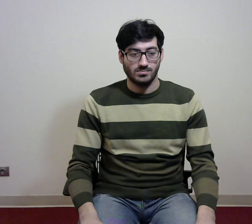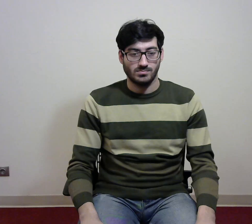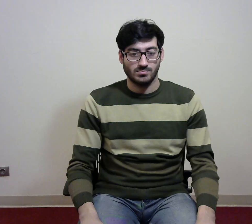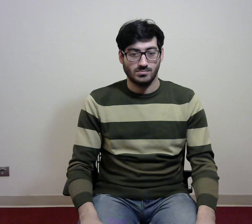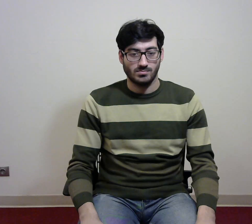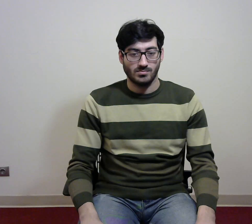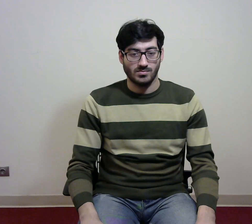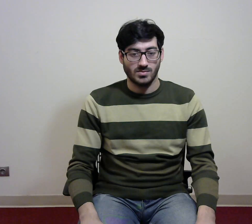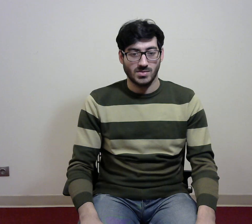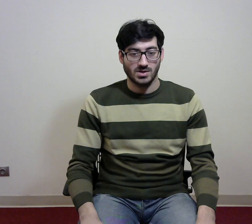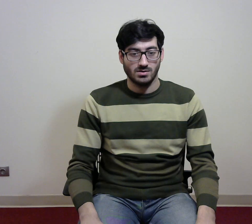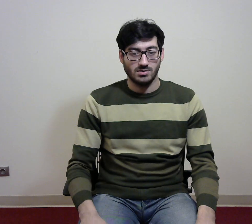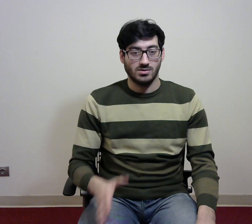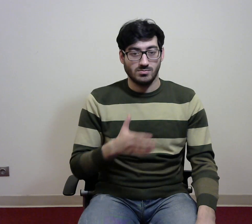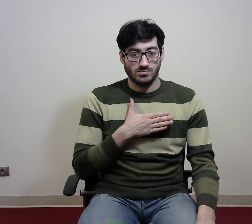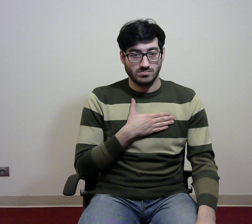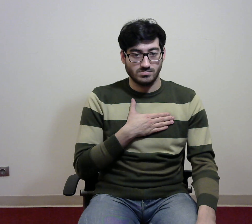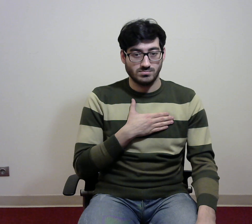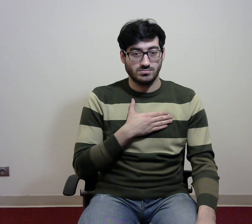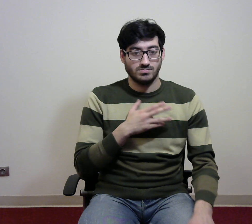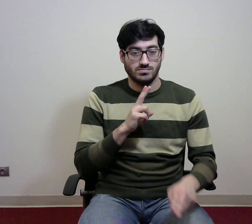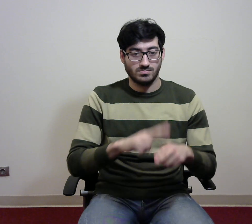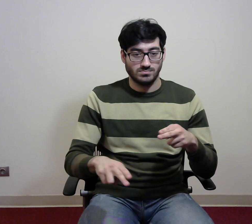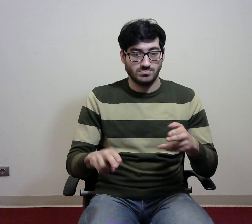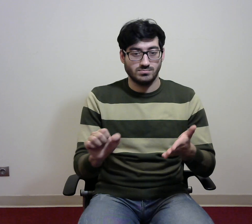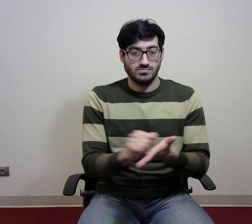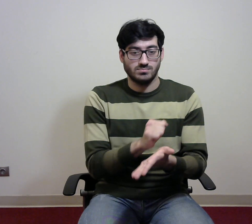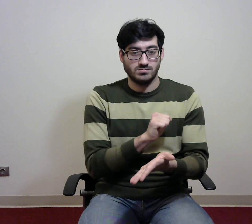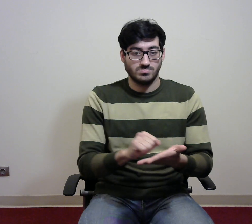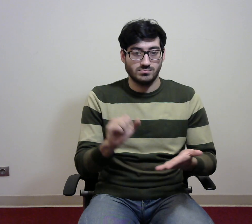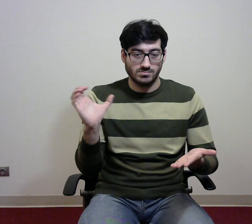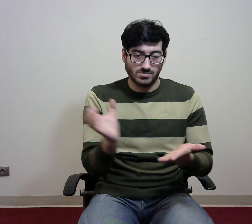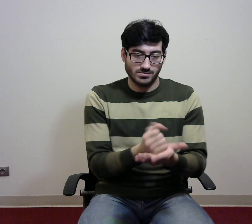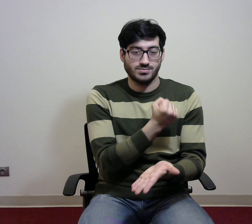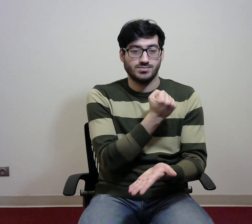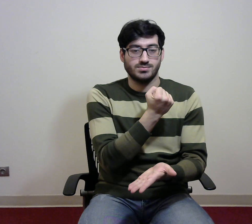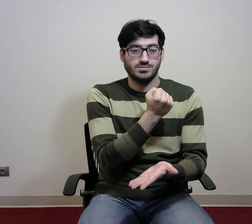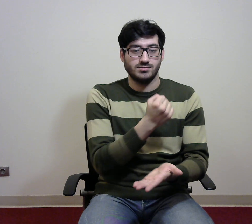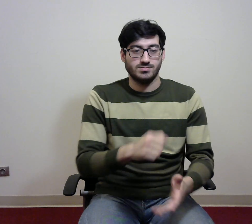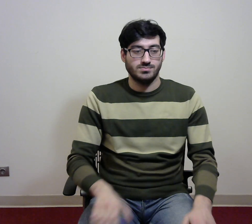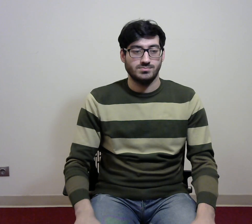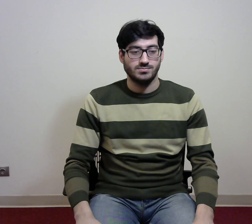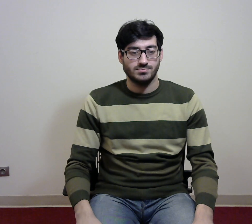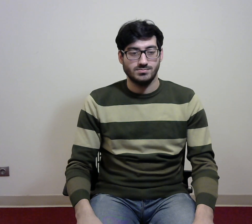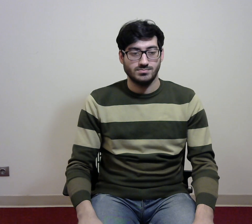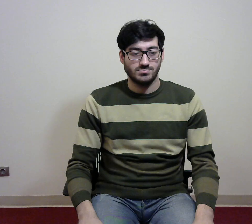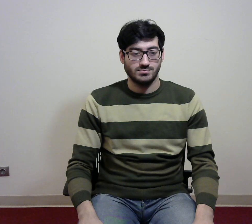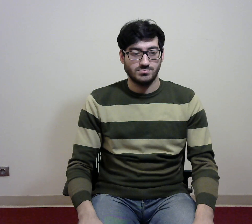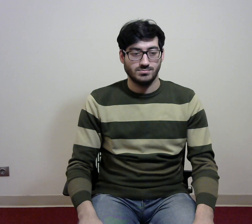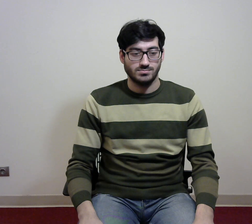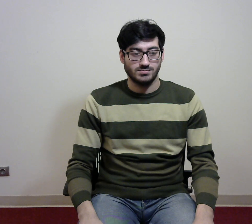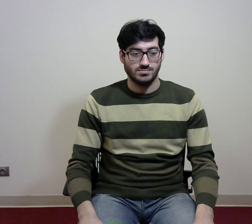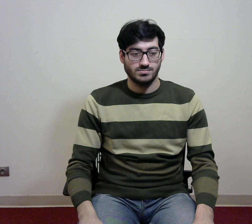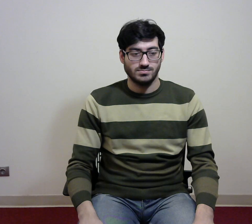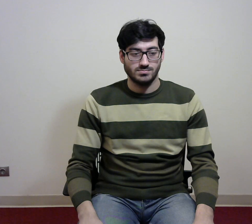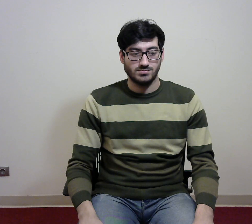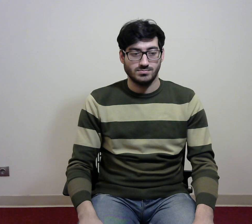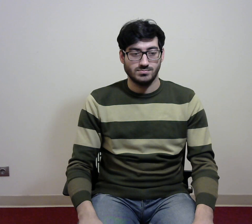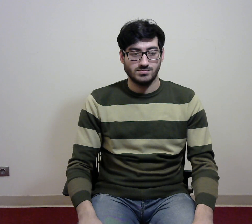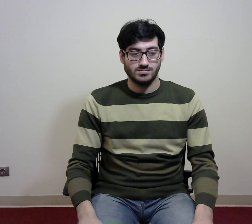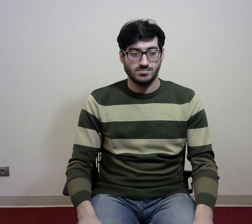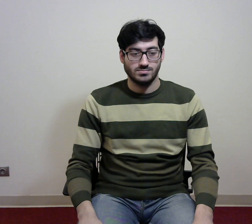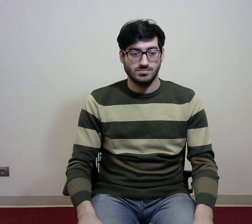Mən itirdiyim sənədi tapmışam